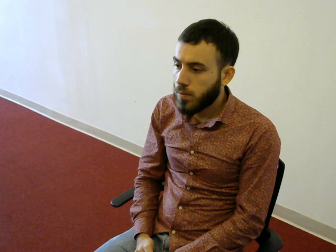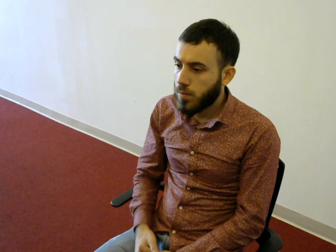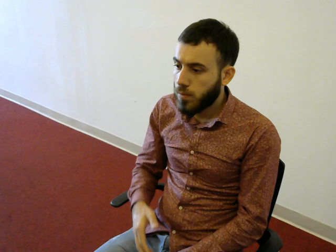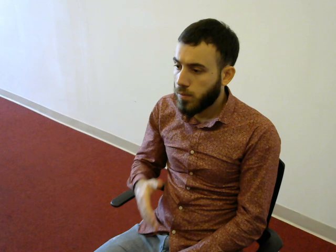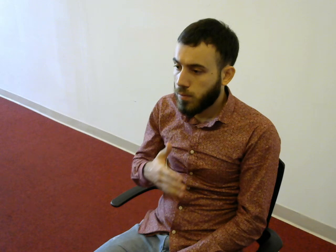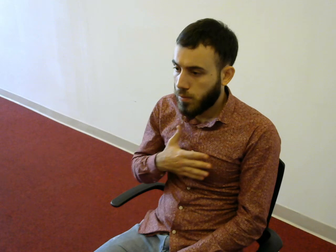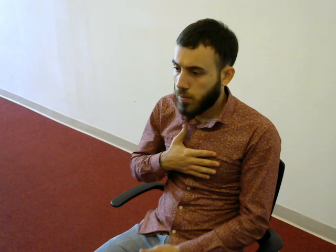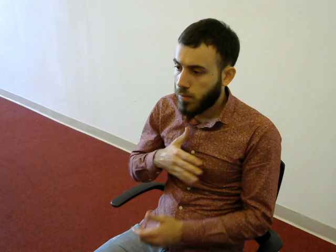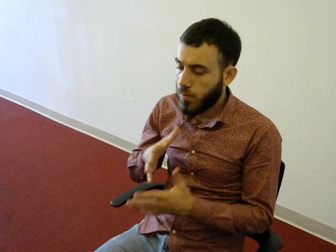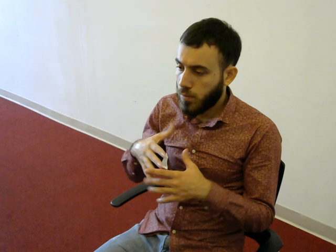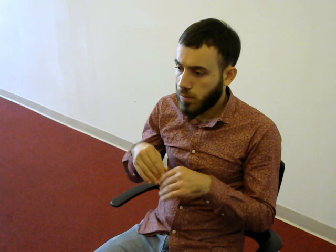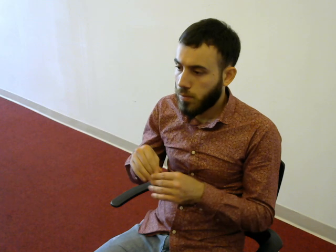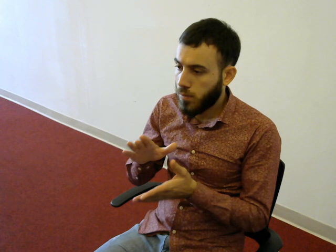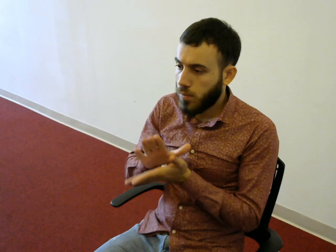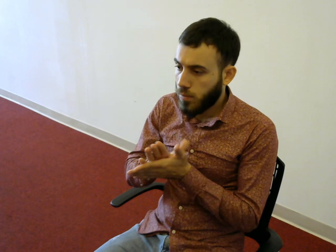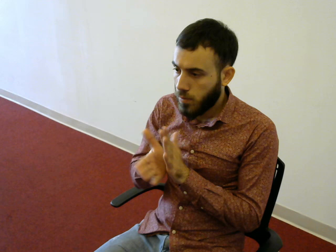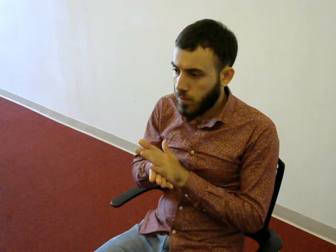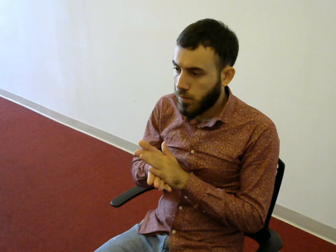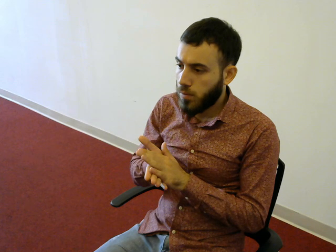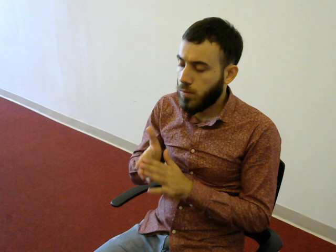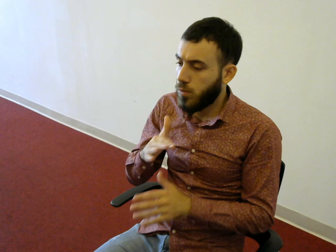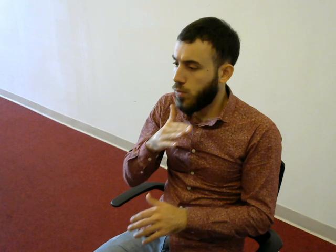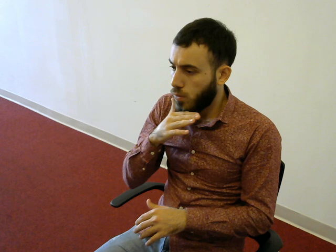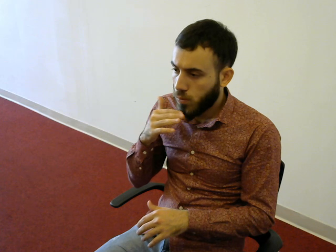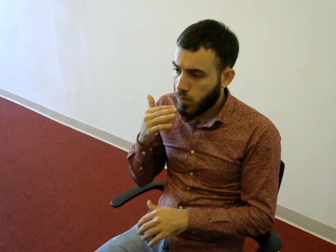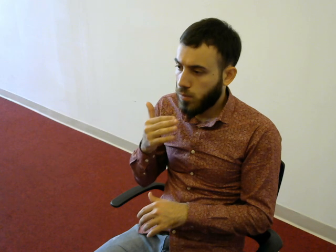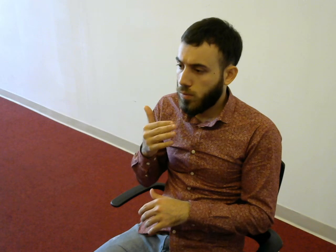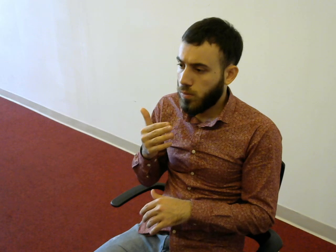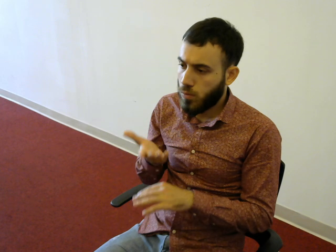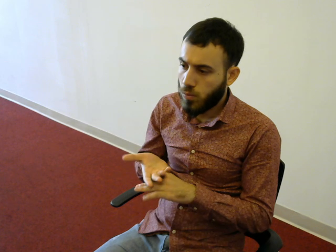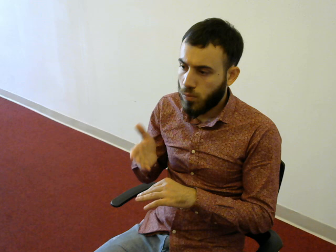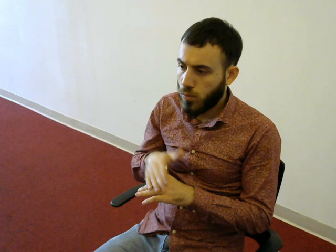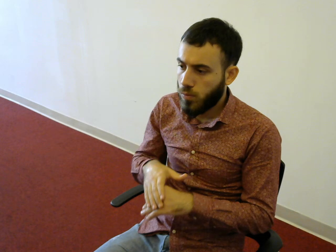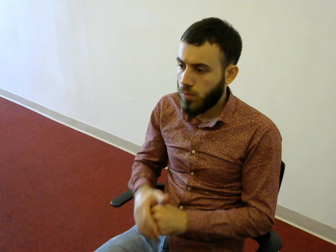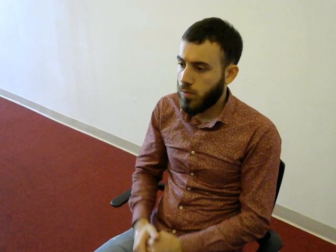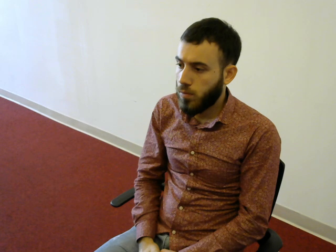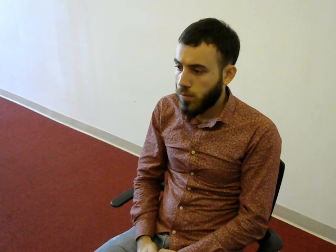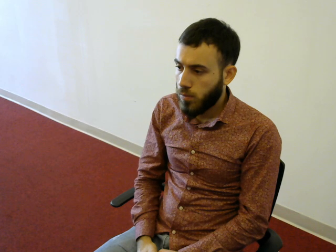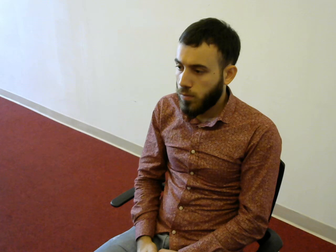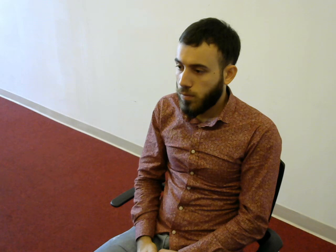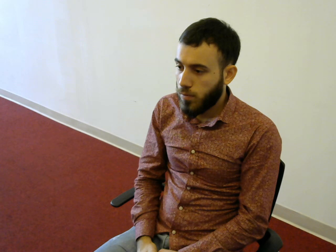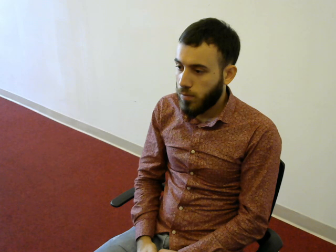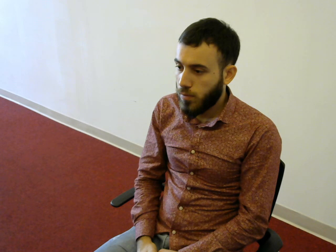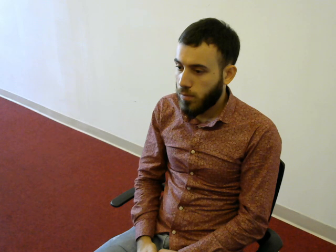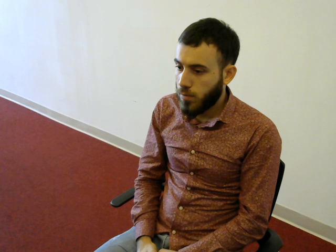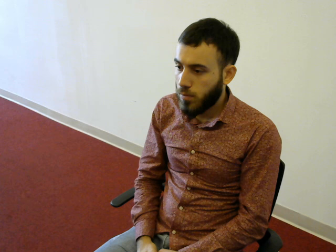Mənim ailəmin vəziyyəti çox ağırdır